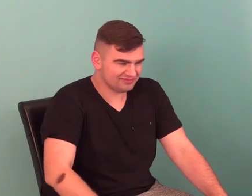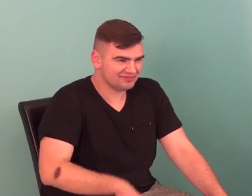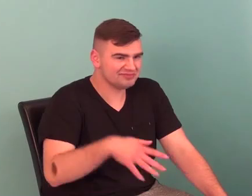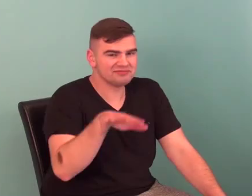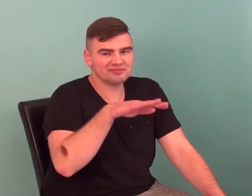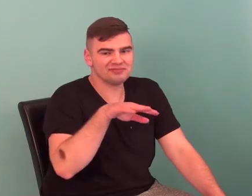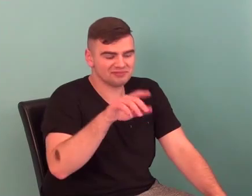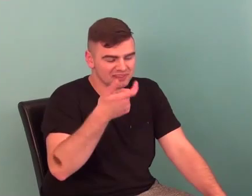Miejsce takie, że...